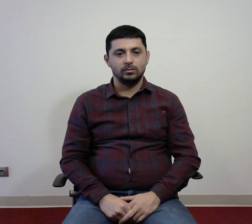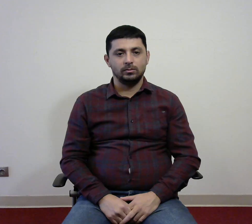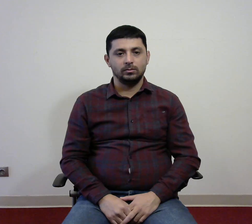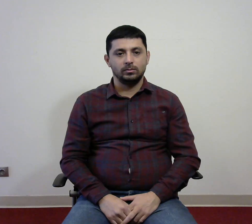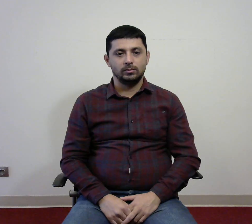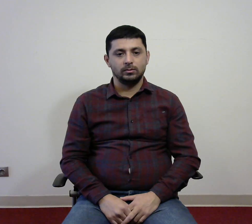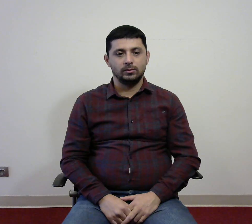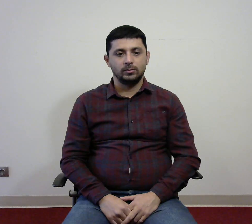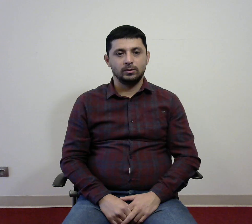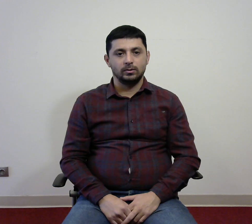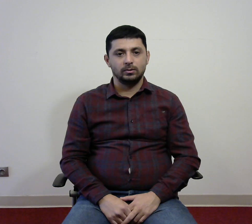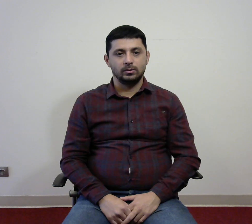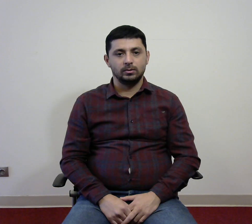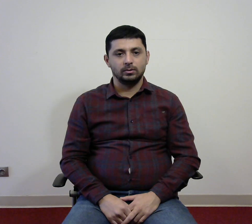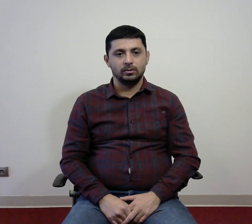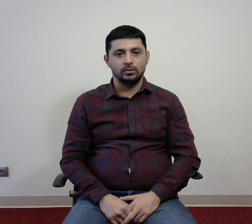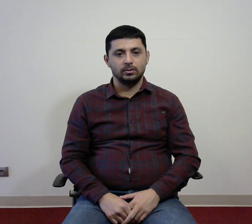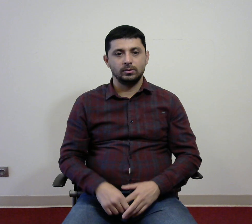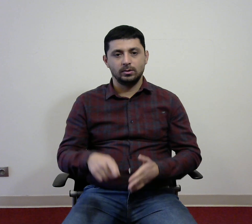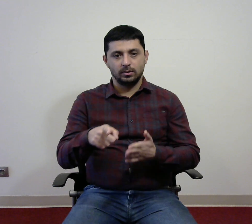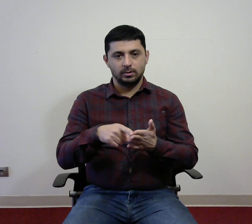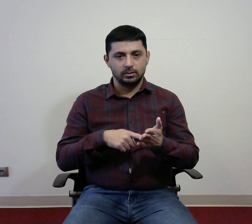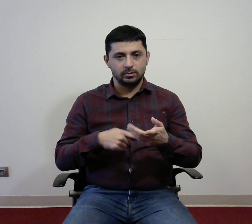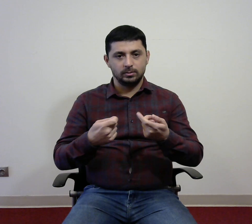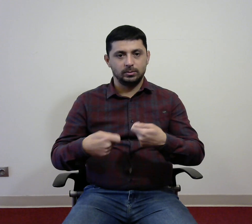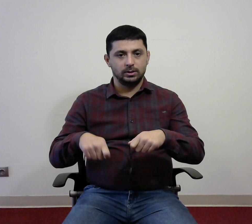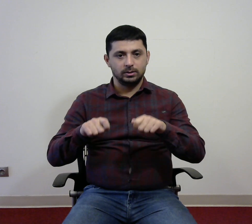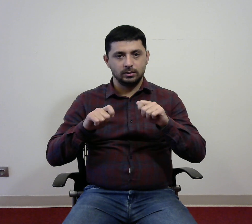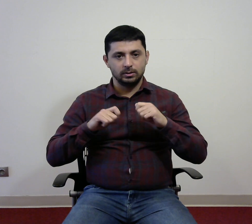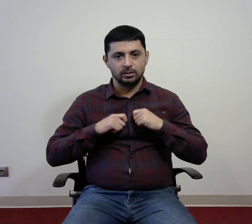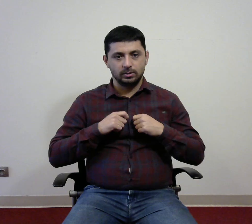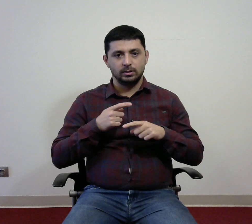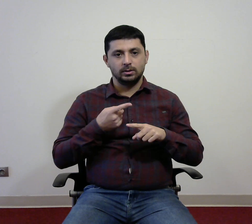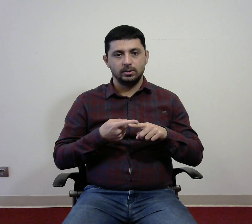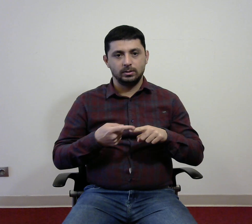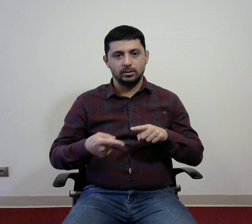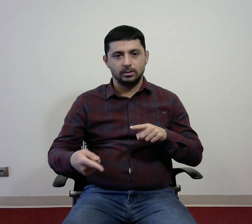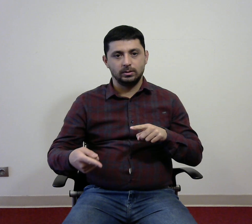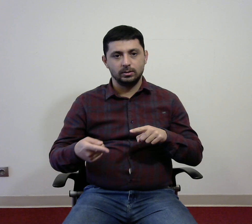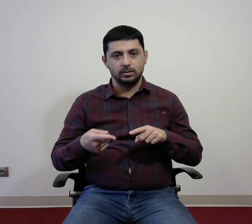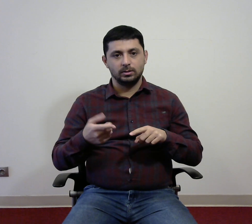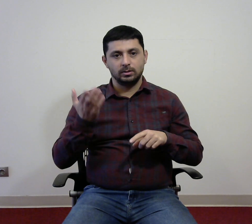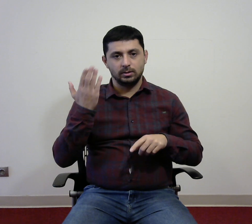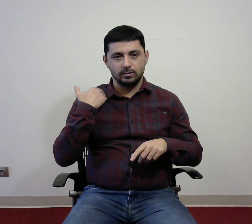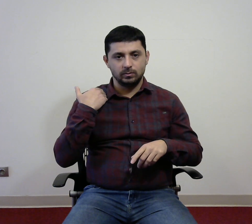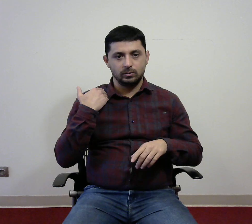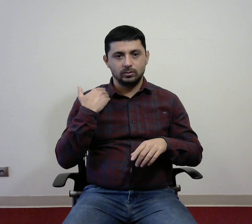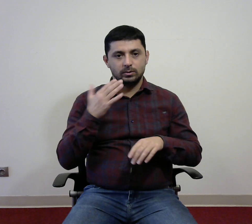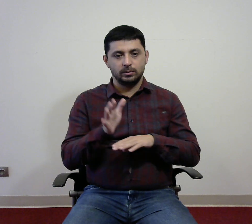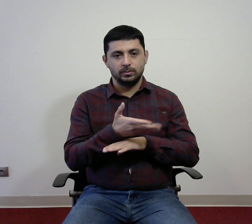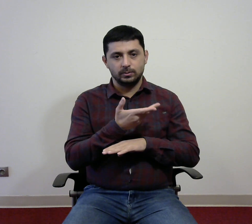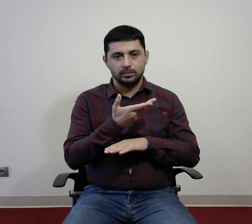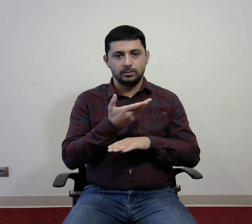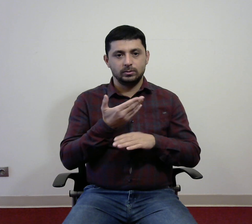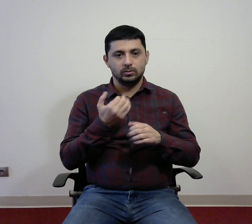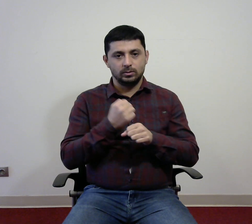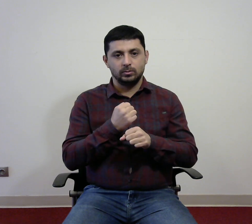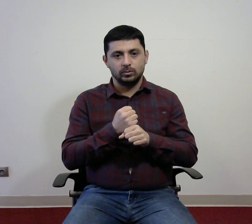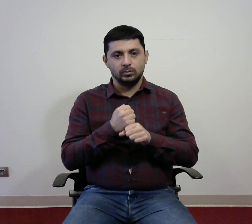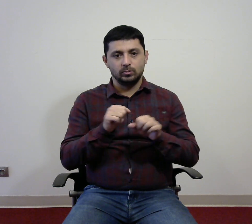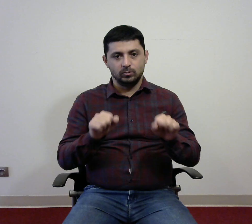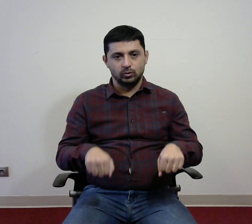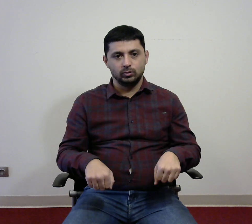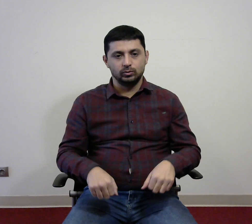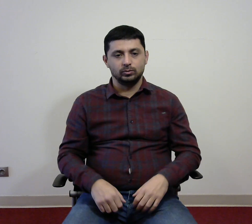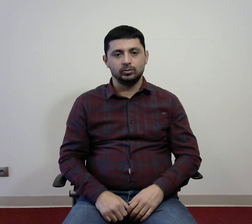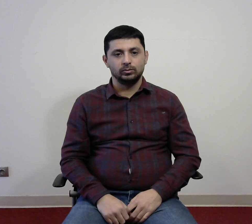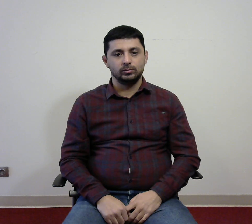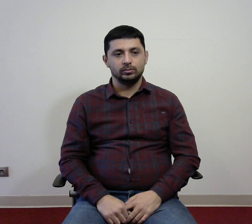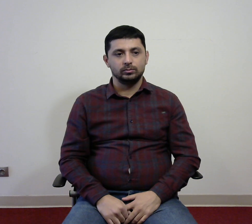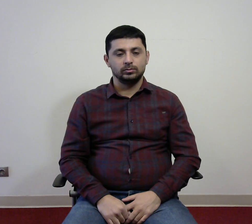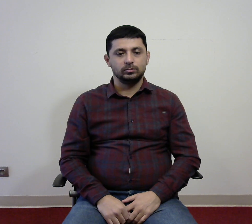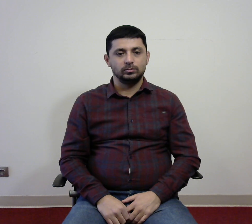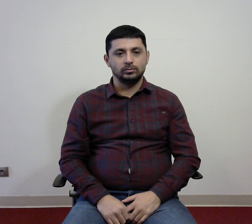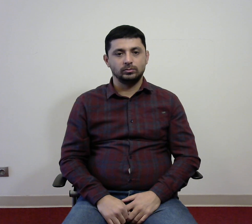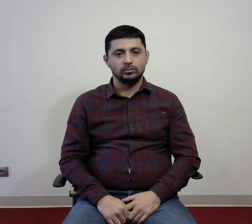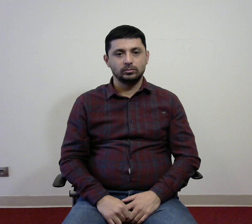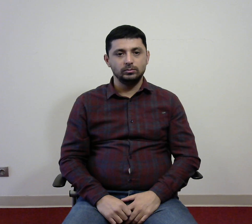Etibarnaməni müddətindən əvvəl ləğv etdirmək olarmı?